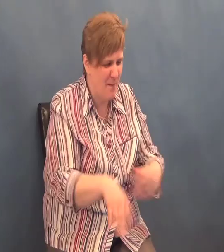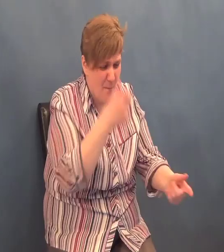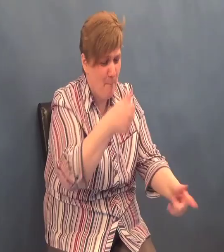Nie da rady.